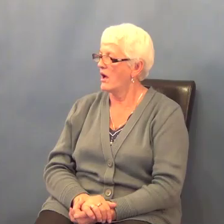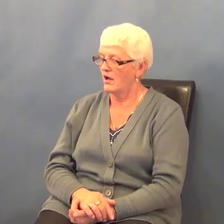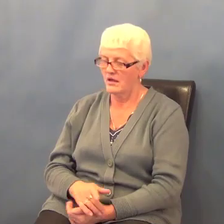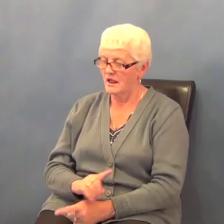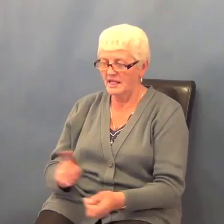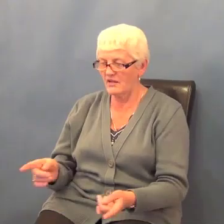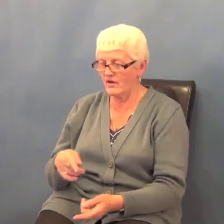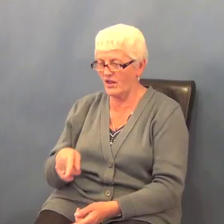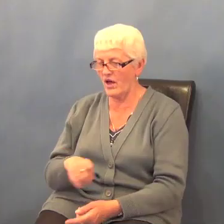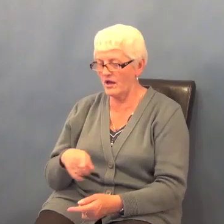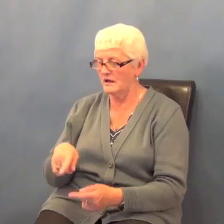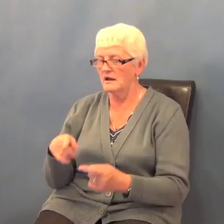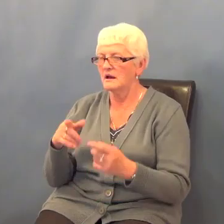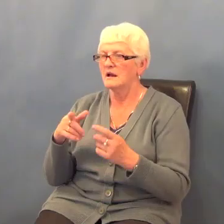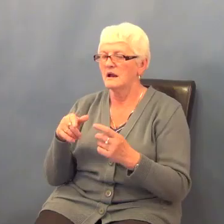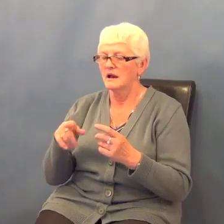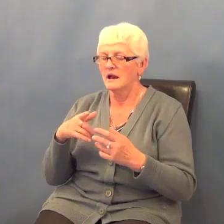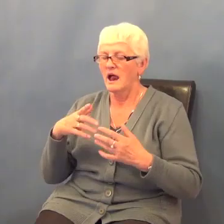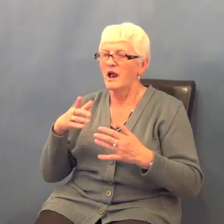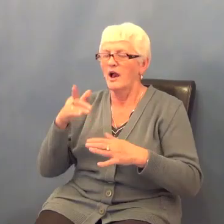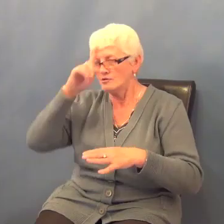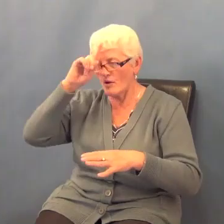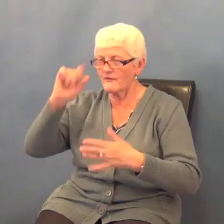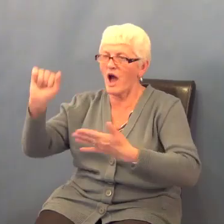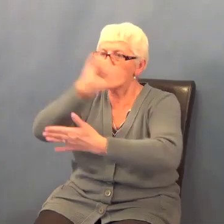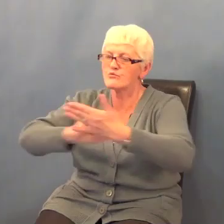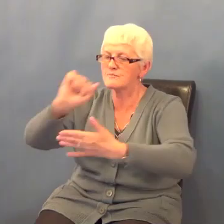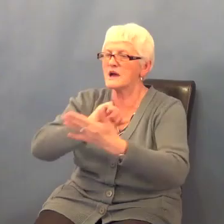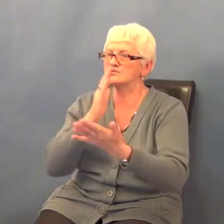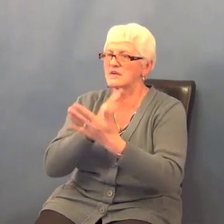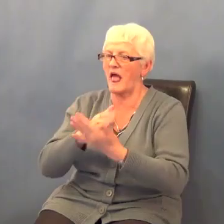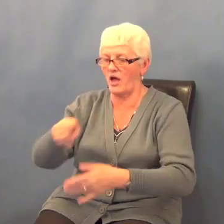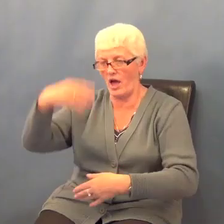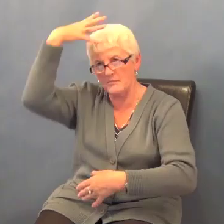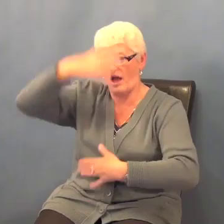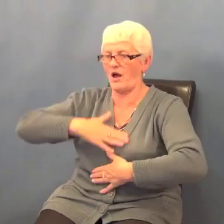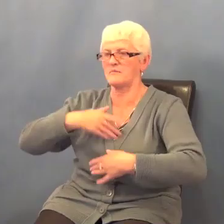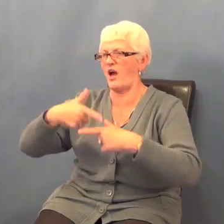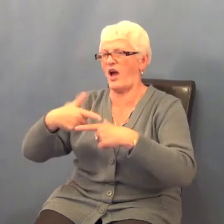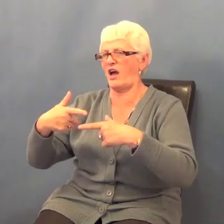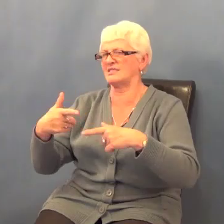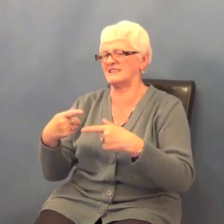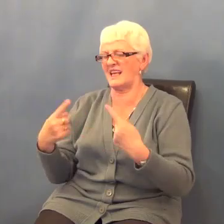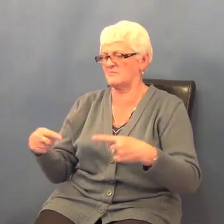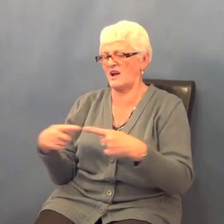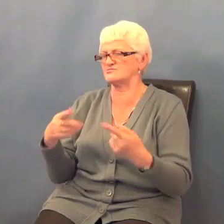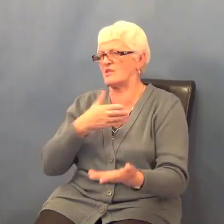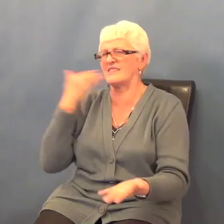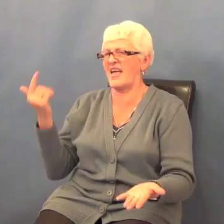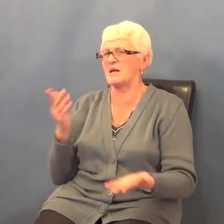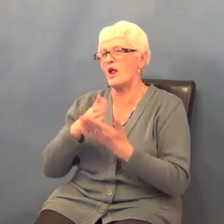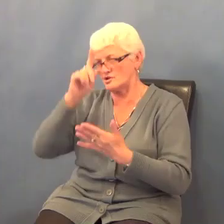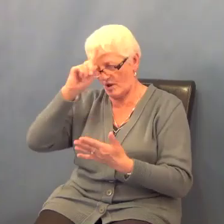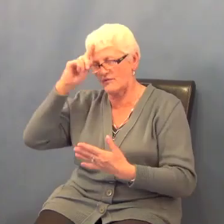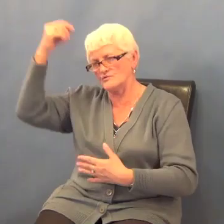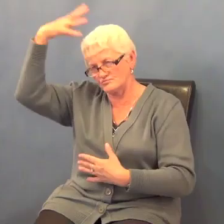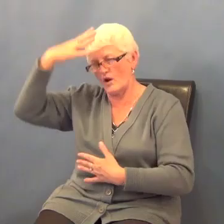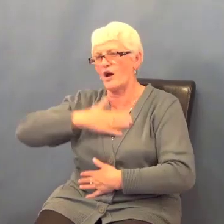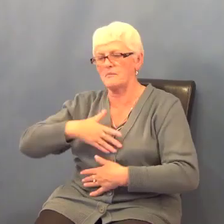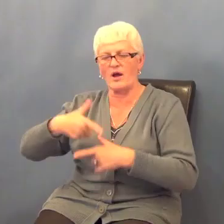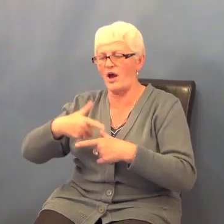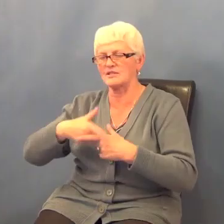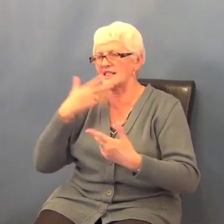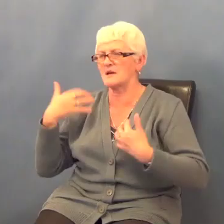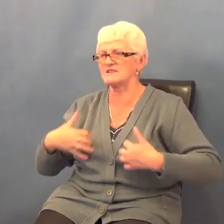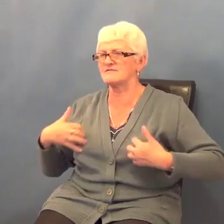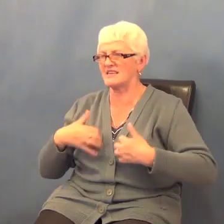Nie wolno, tylko umyć ręcznie z miski, a nie pod prysznicem, prysznic jest tylko dla ludzi, a nie dla zwierząt, dla konia nie pasuje.